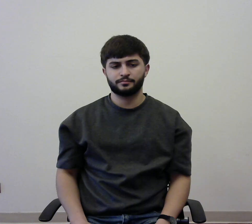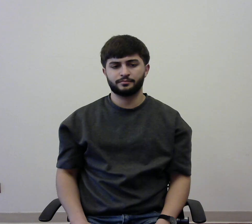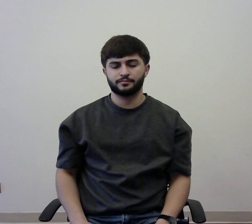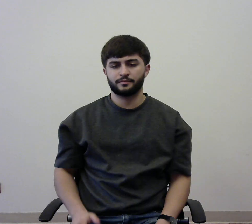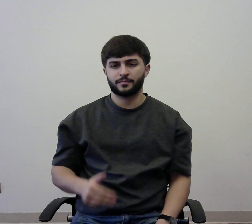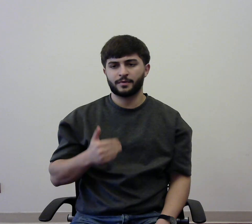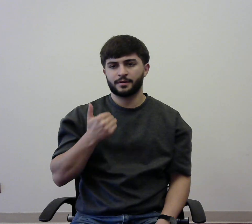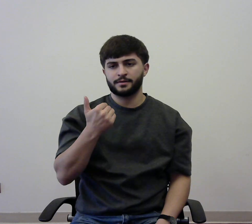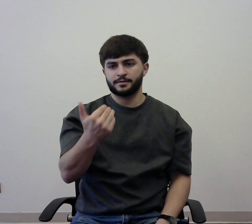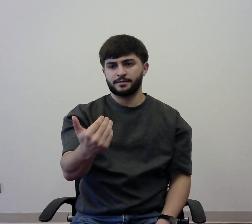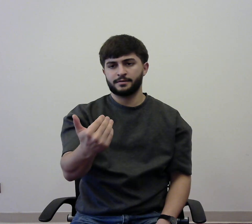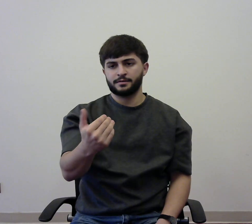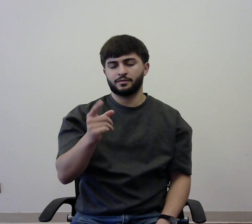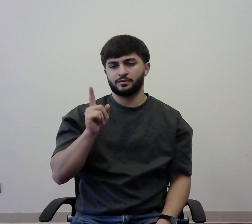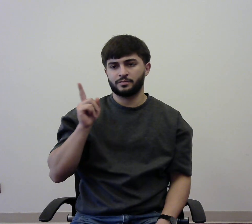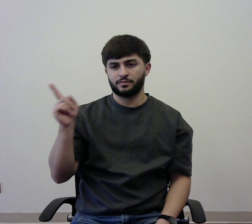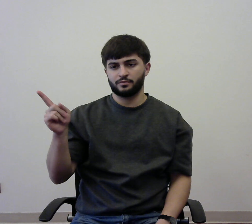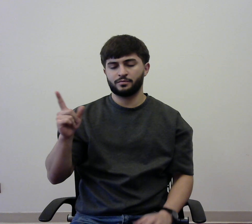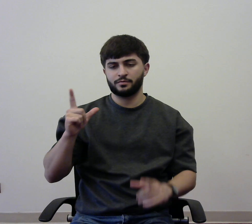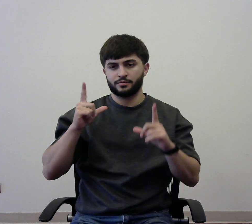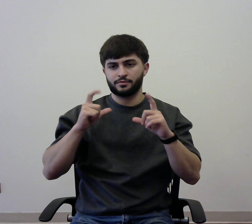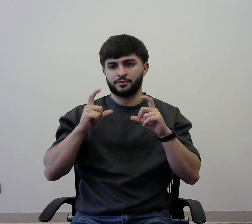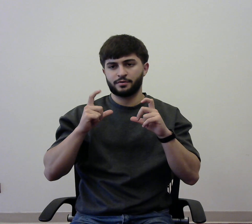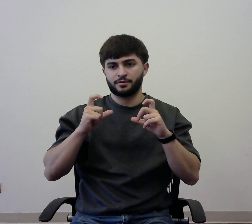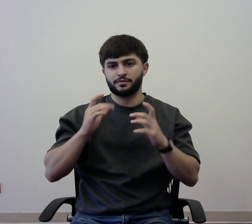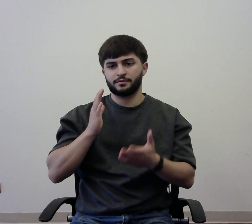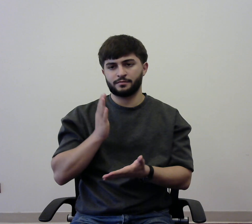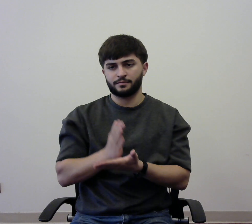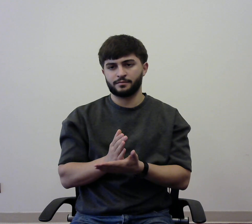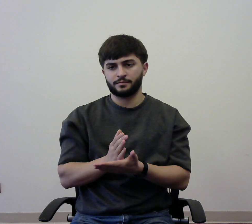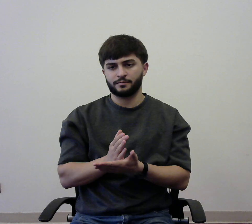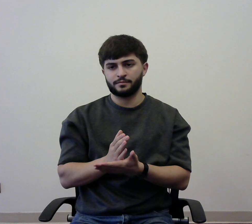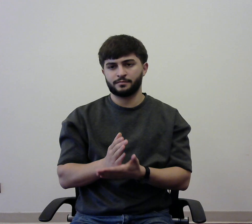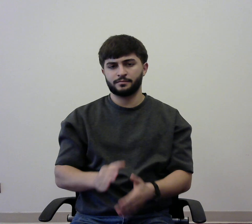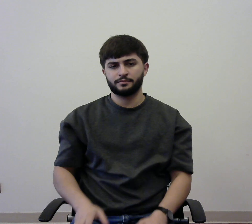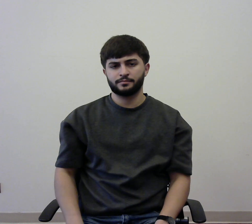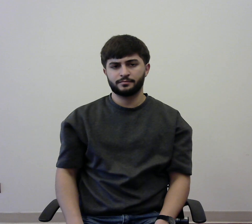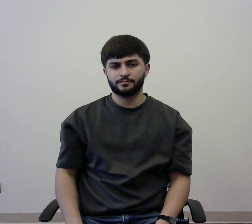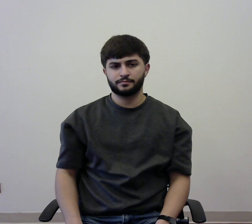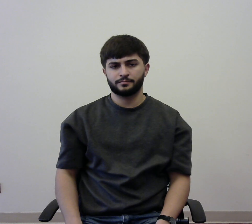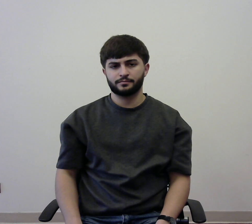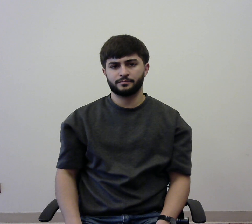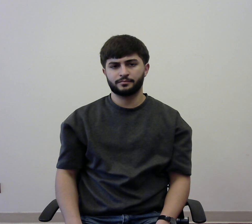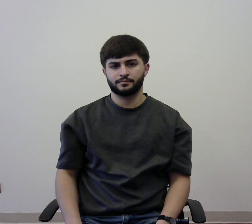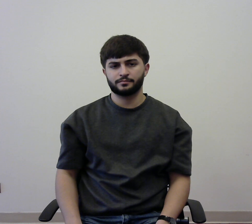Sizdə onun şəkli var?